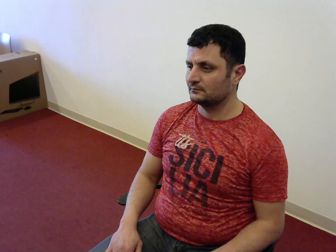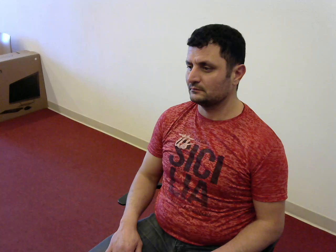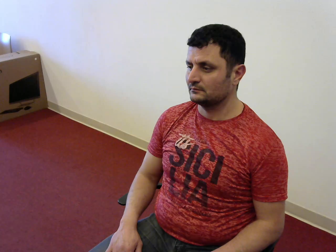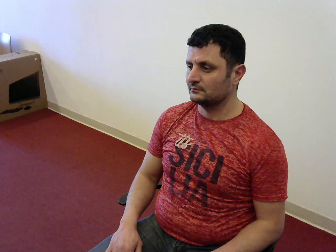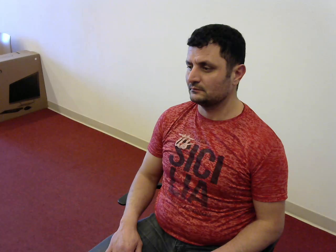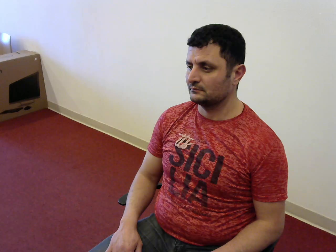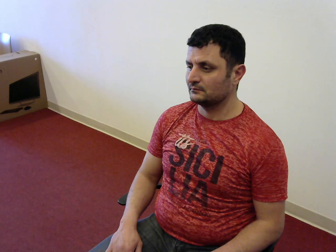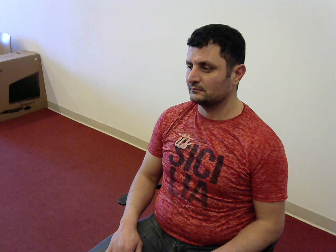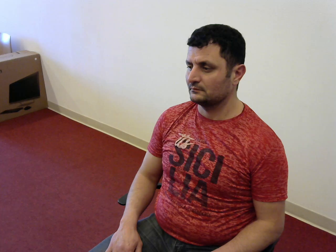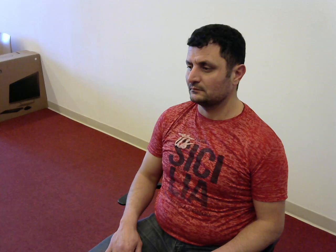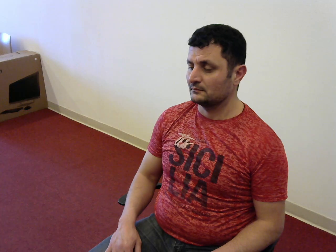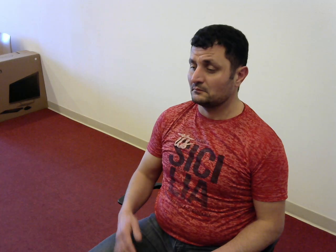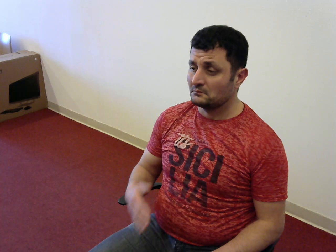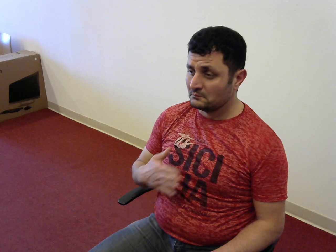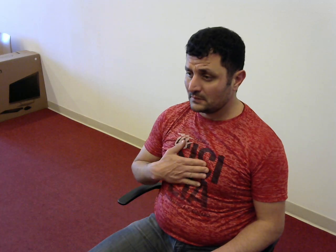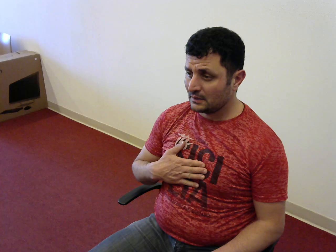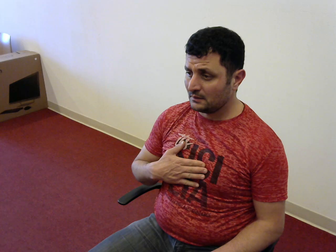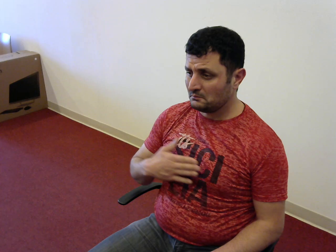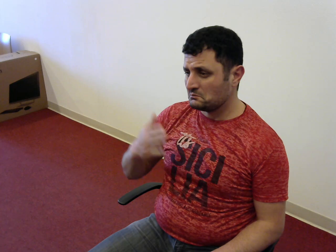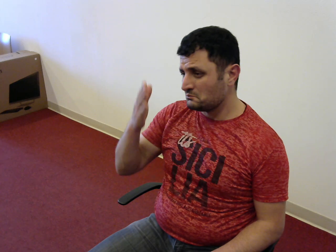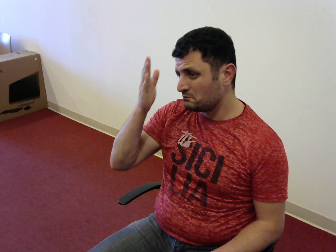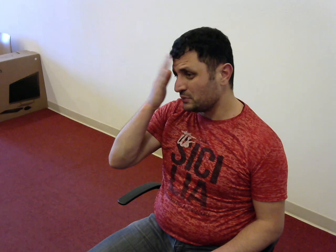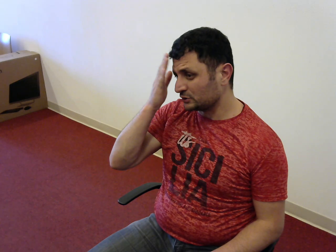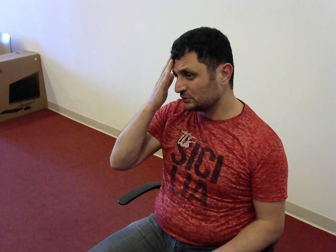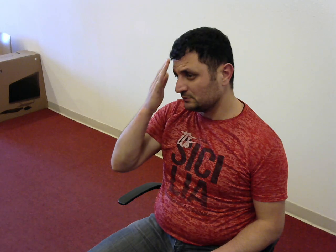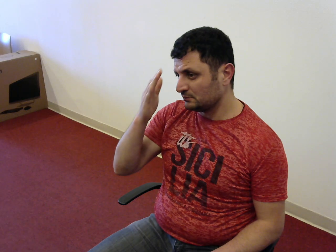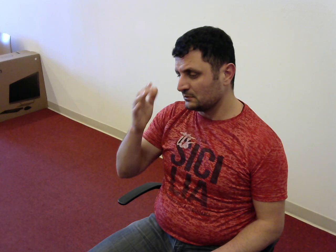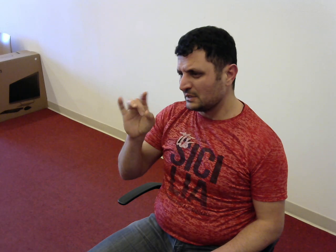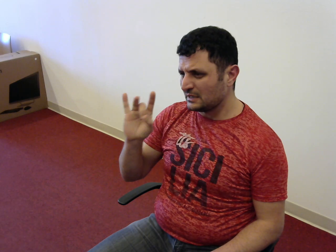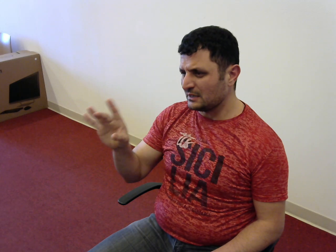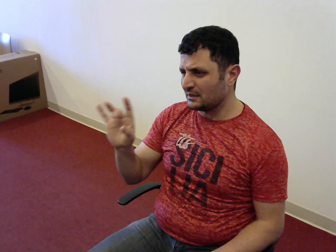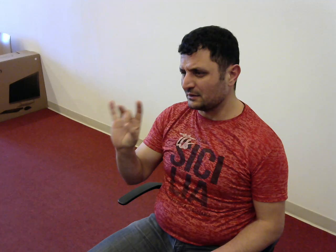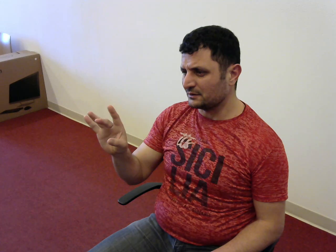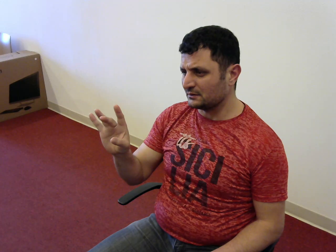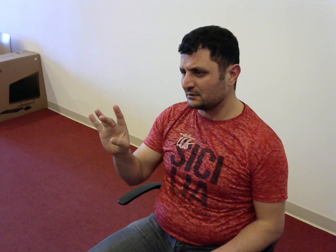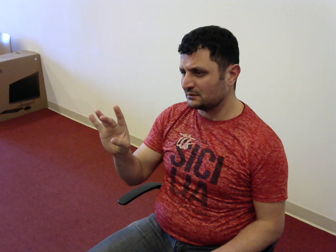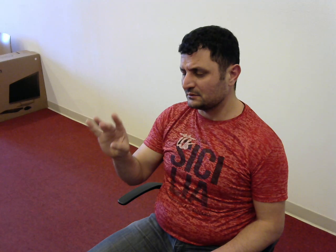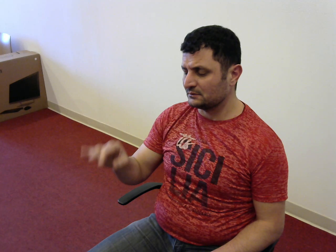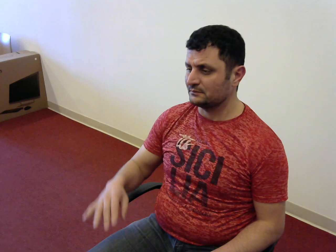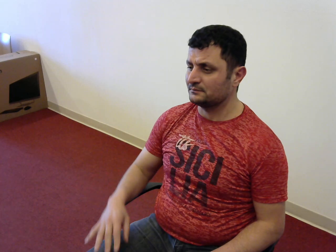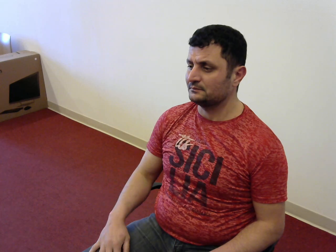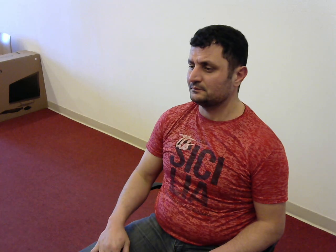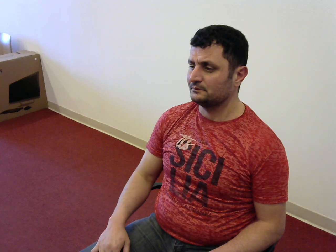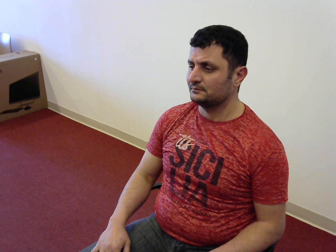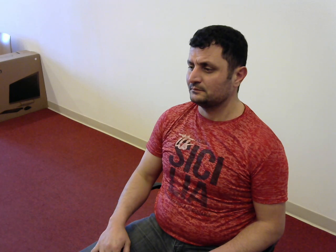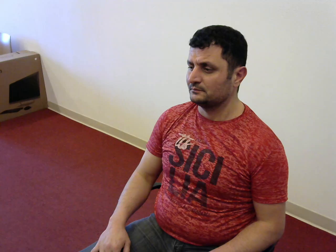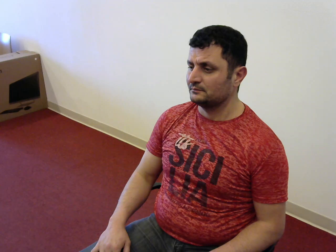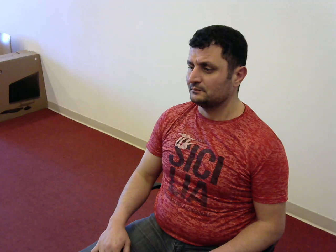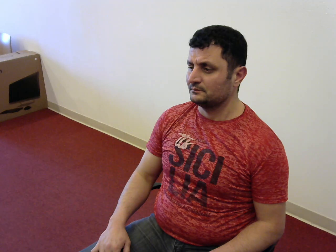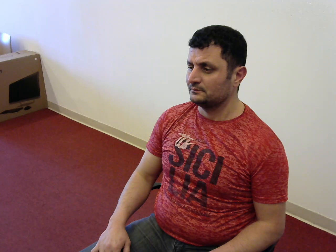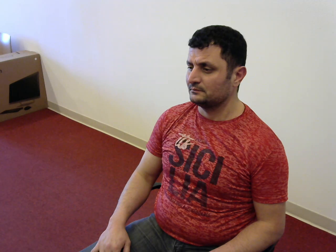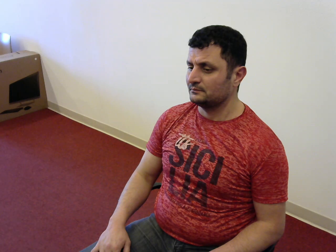Mənim başım ağrıyır